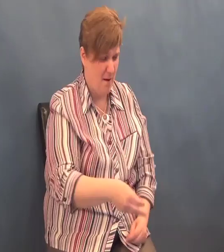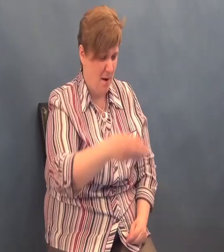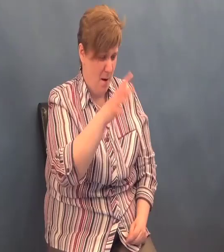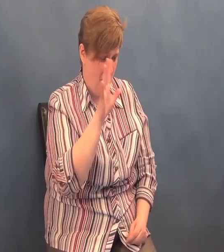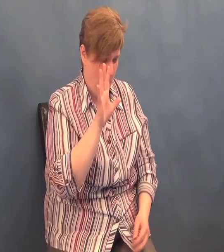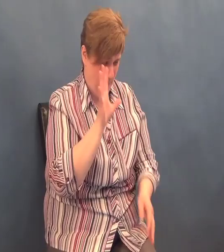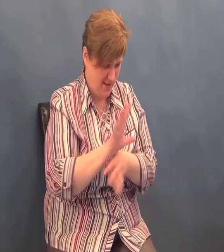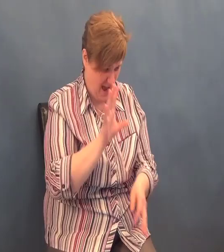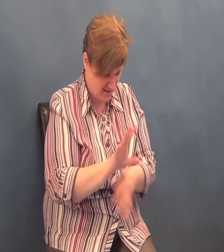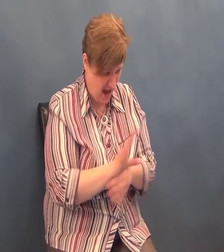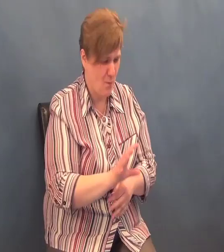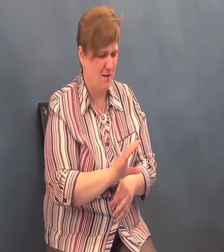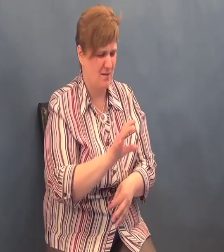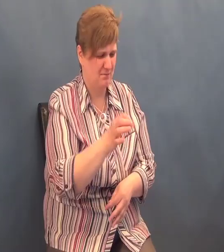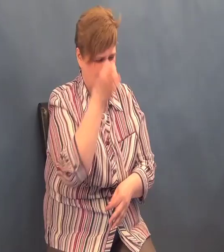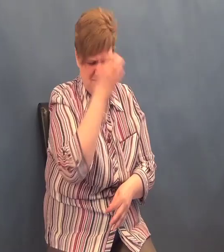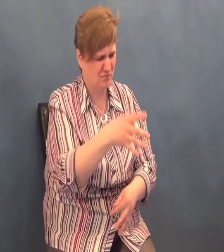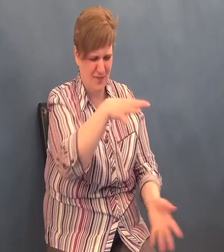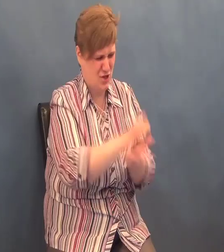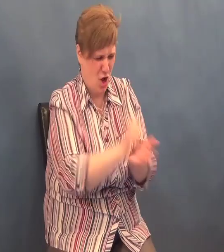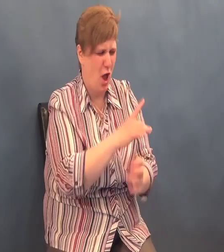Piętnastego cały dzień jest zajęty.